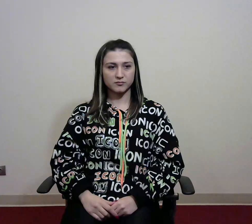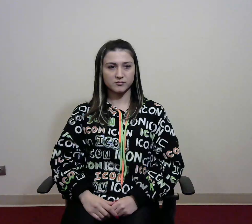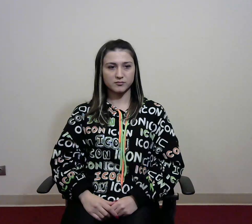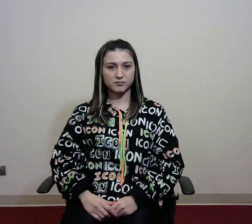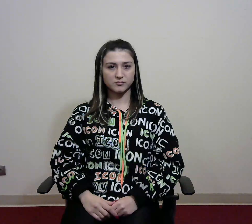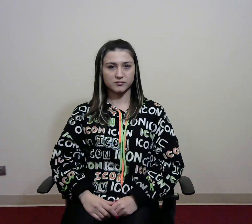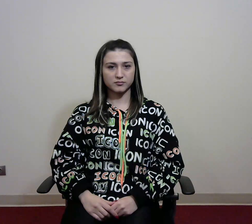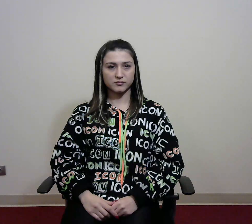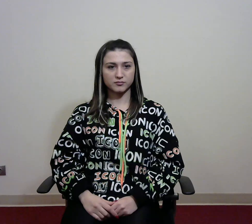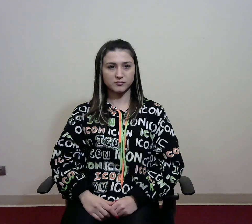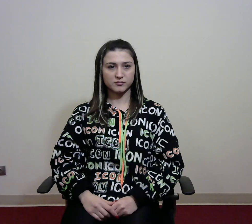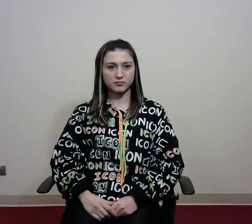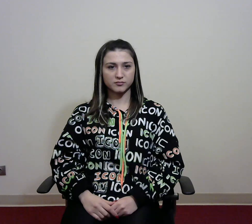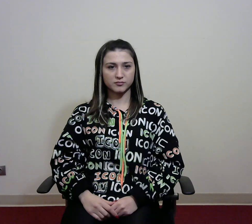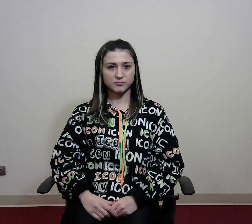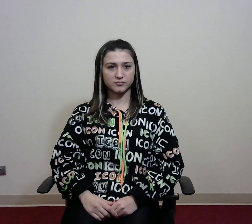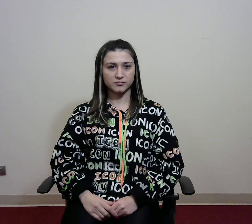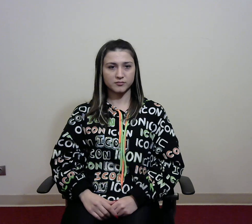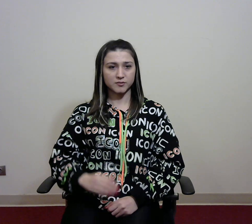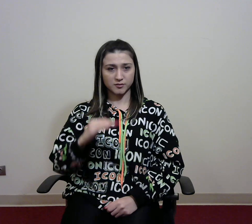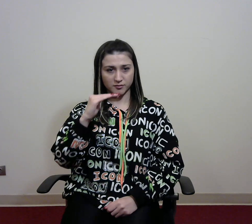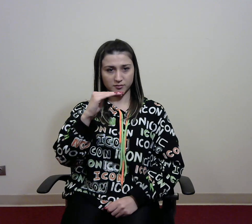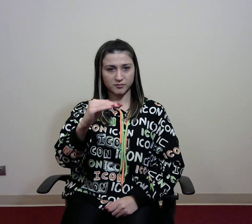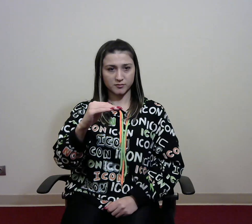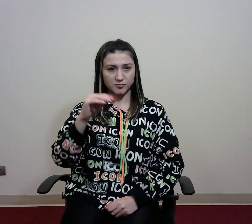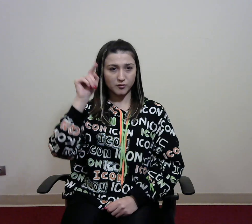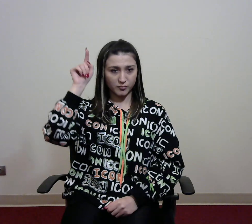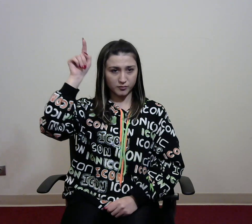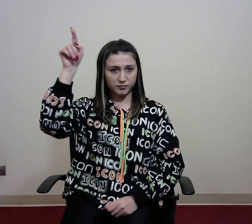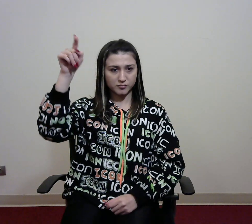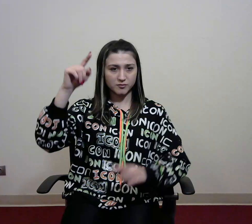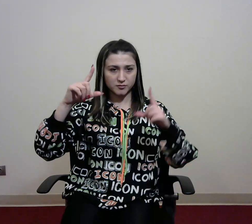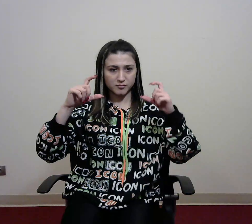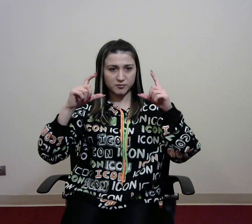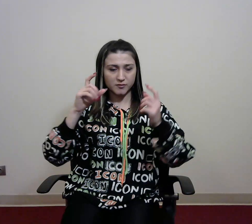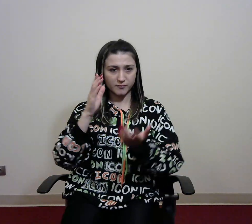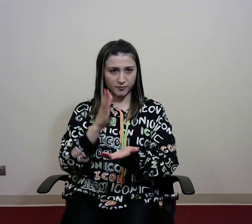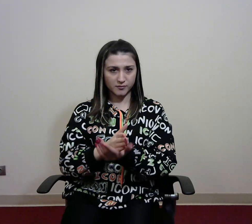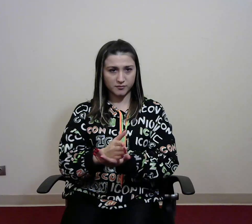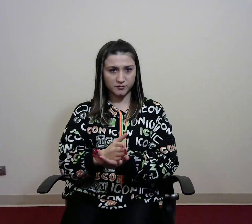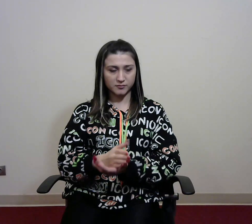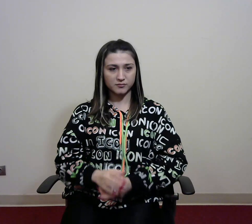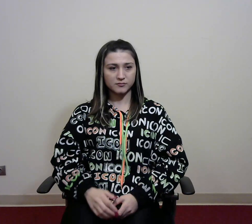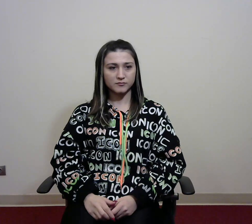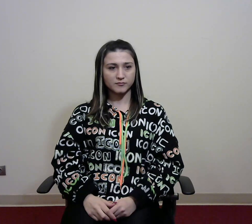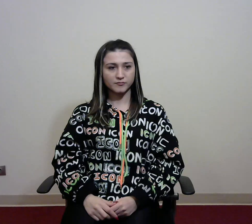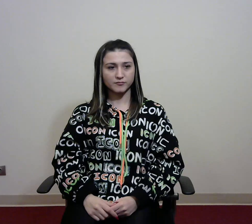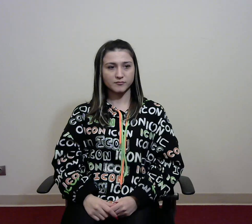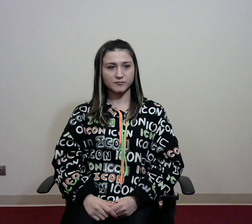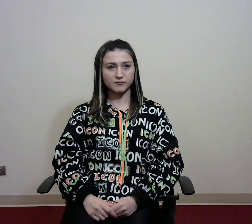Sizdə onun şəkli var?